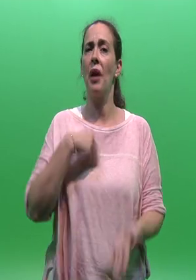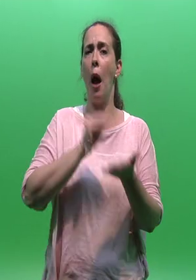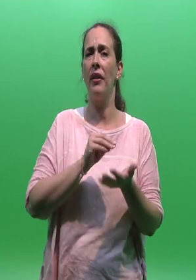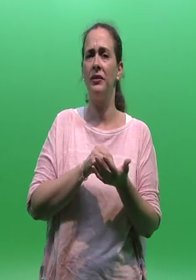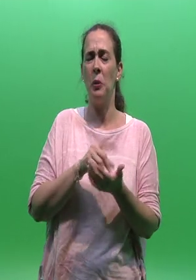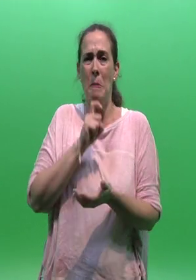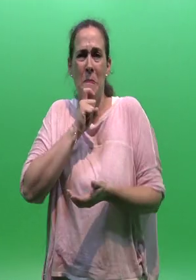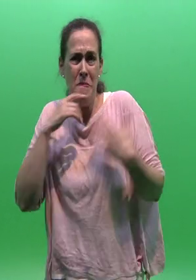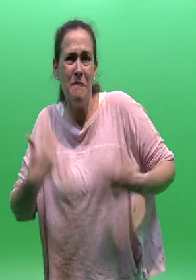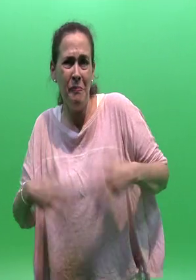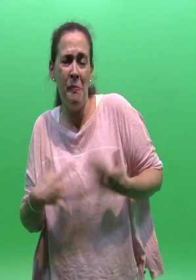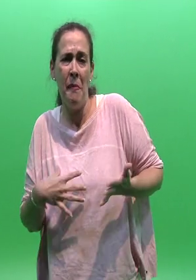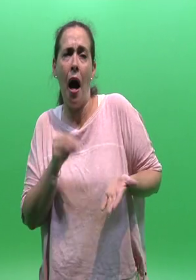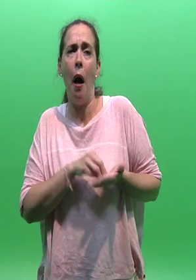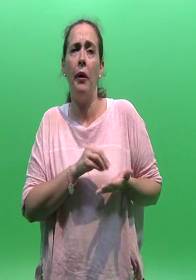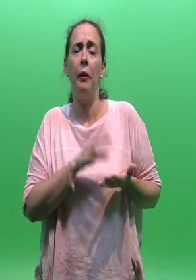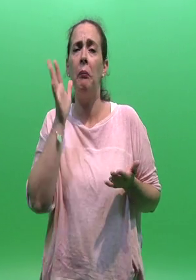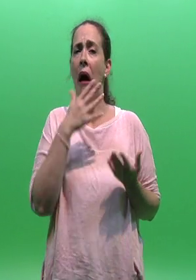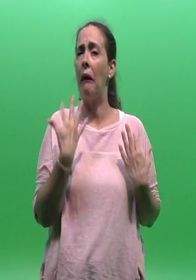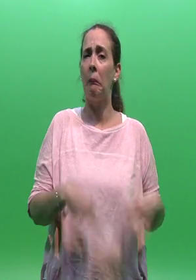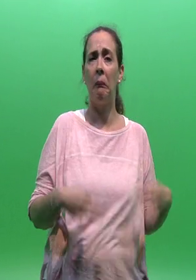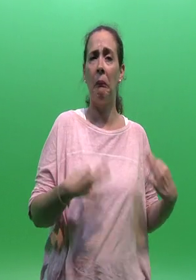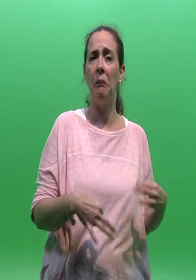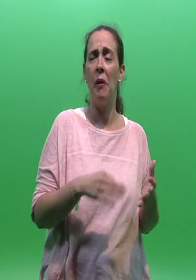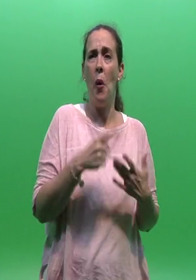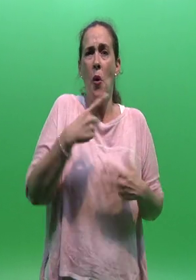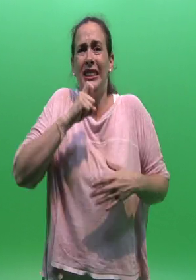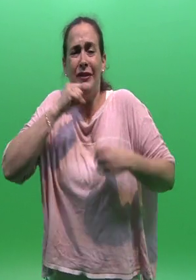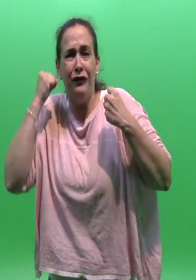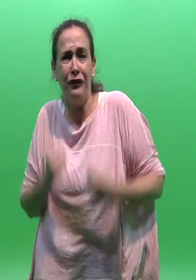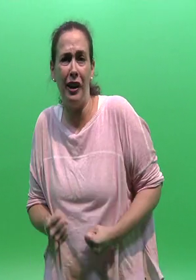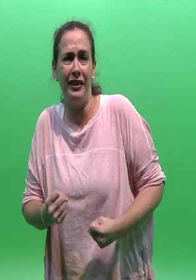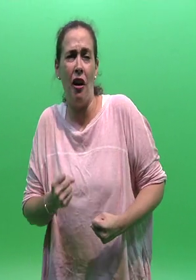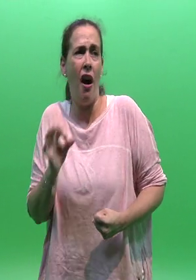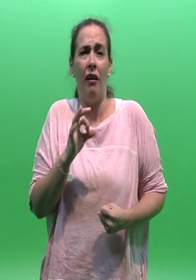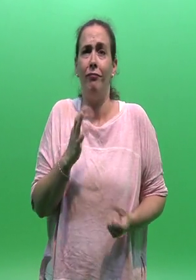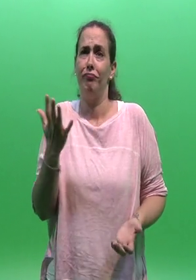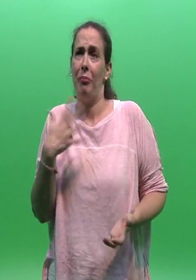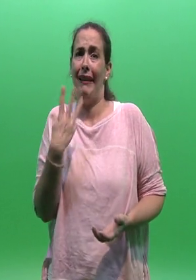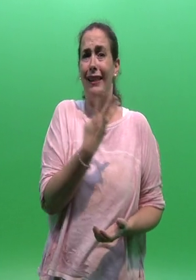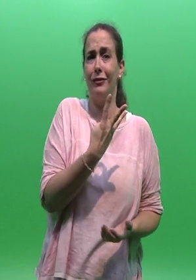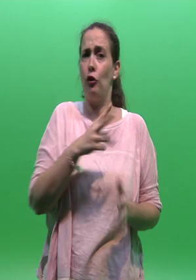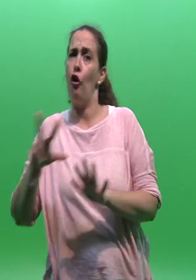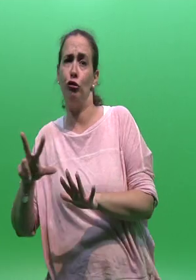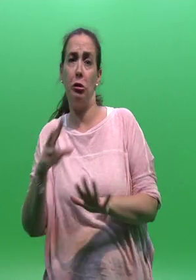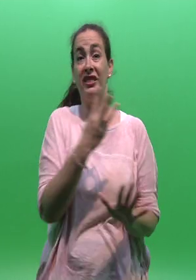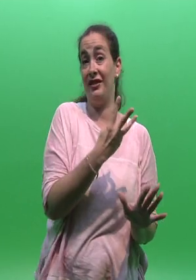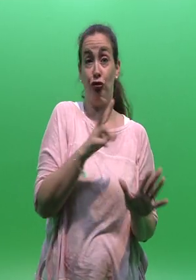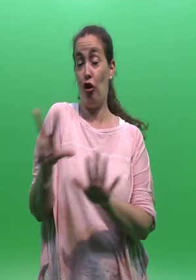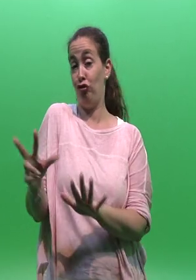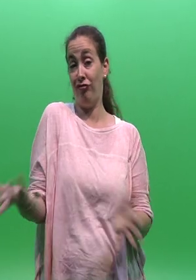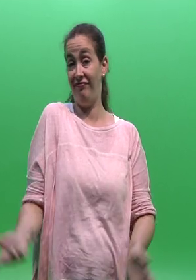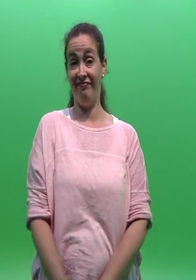De vegades em fa molt de mal i d'altres no sento dolor. Però de sobte em torna a fer molt de mal. Passo d'un tres a un vuit, depèn.